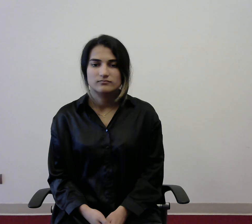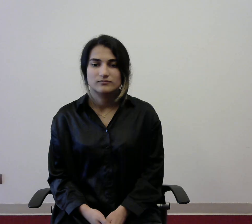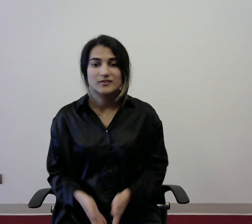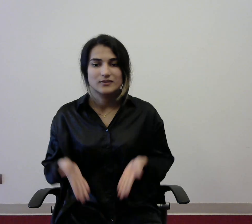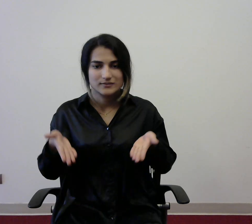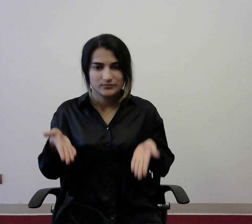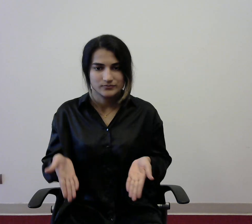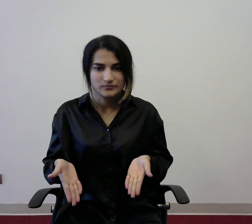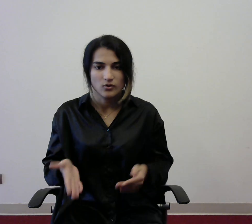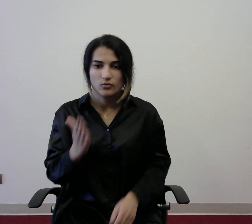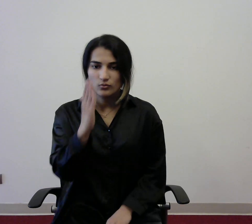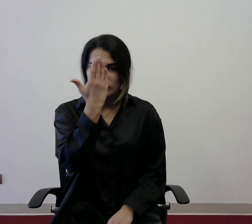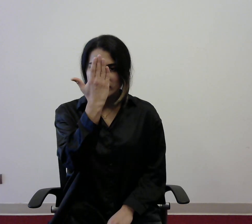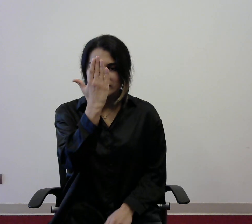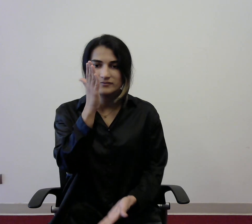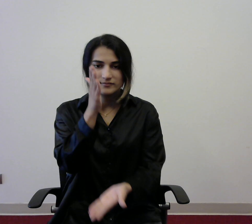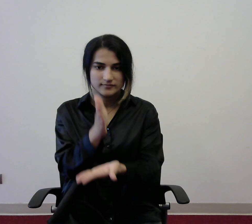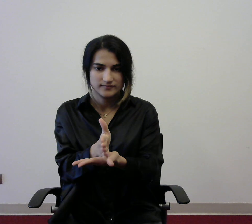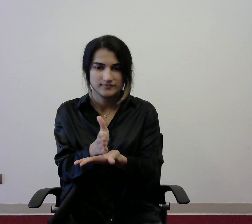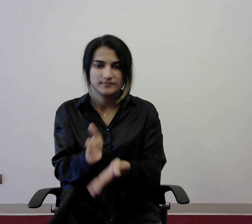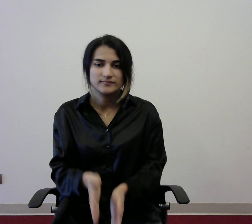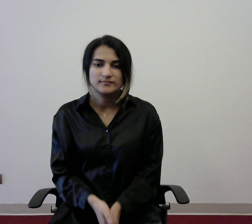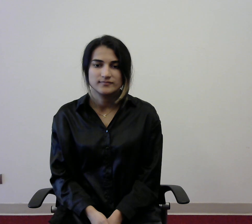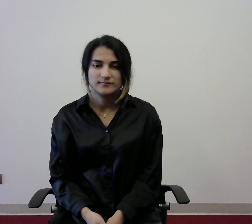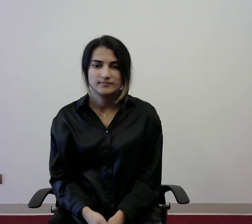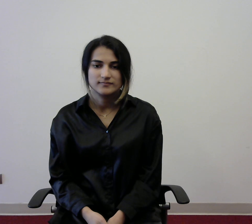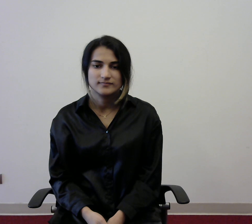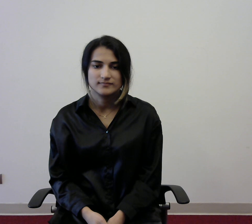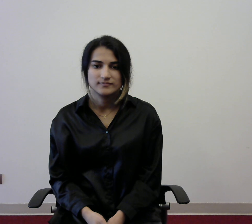Burda güzgü varmı?